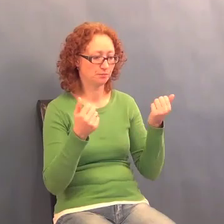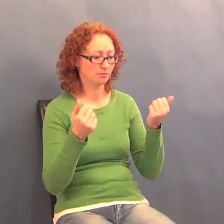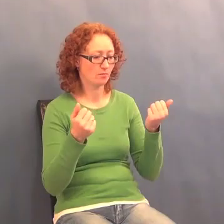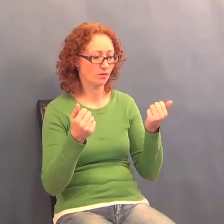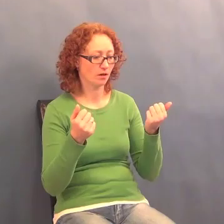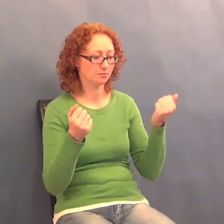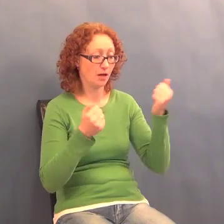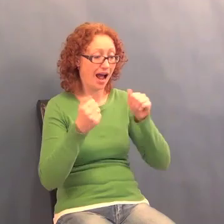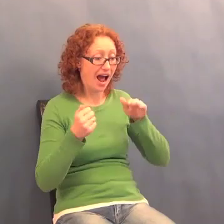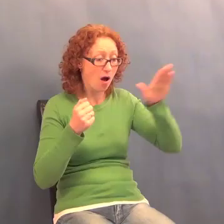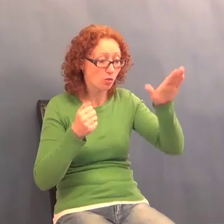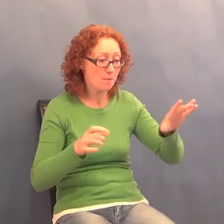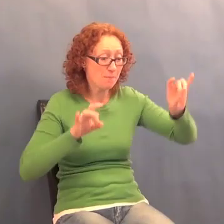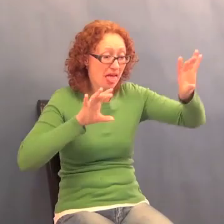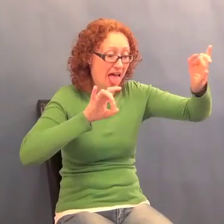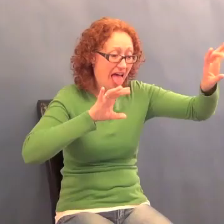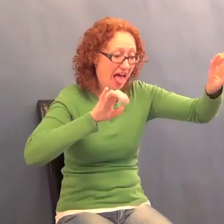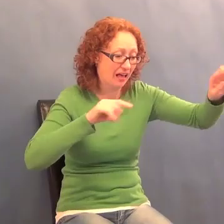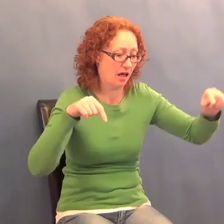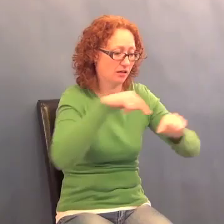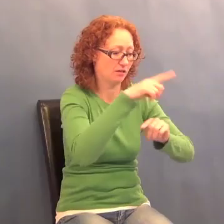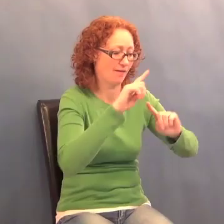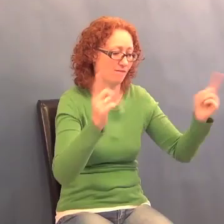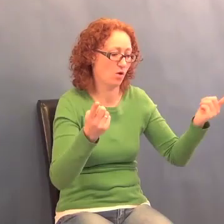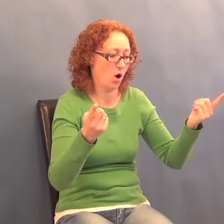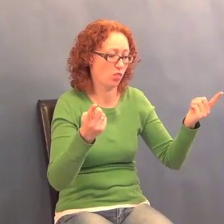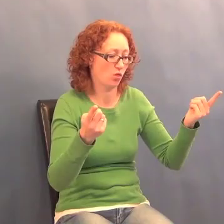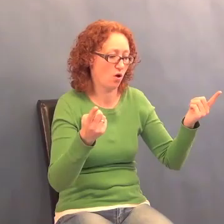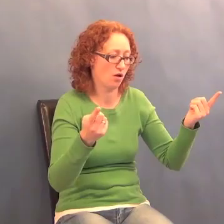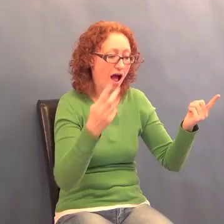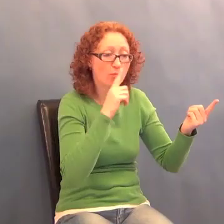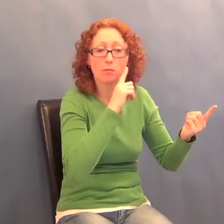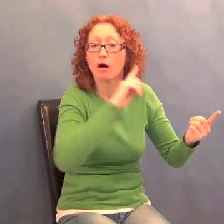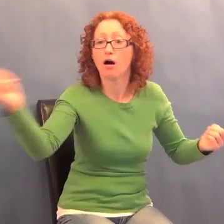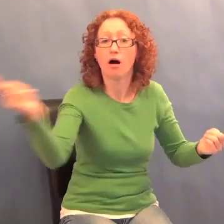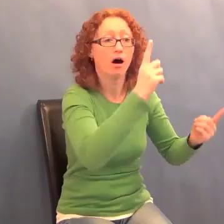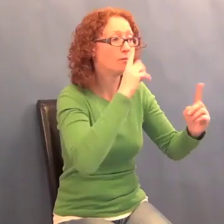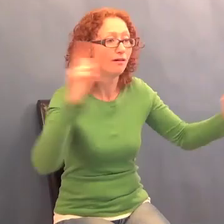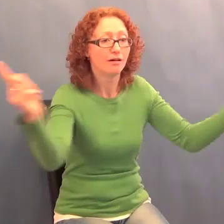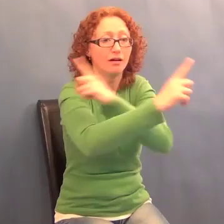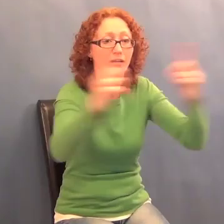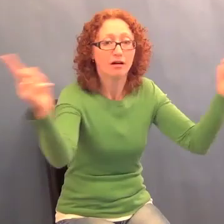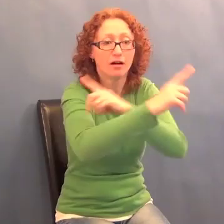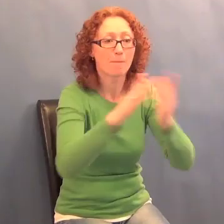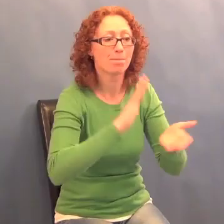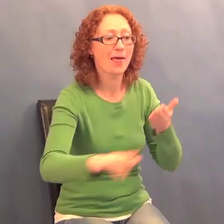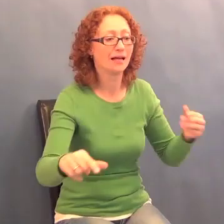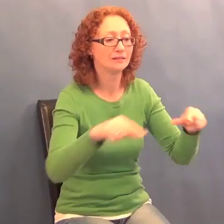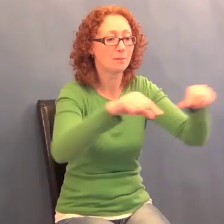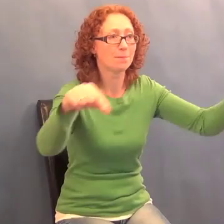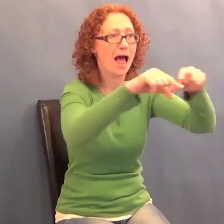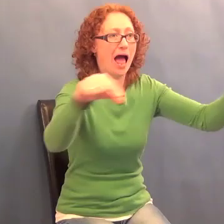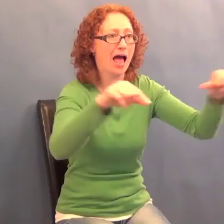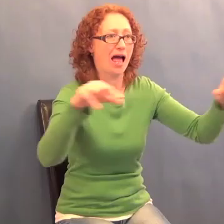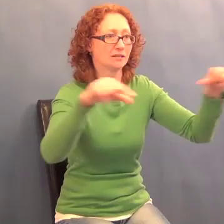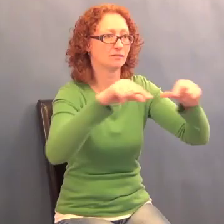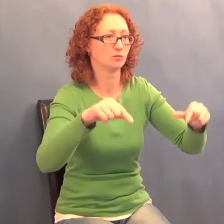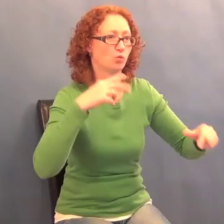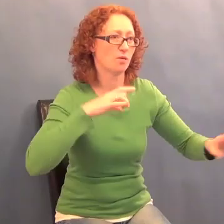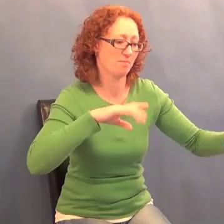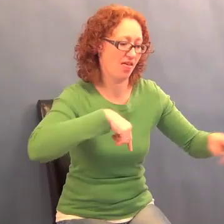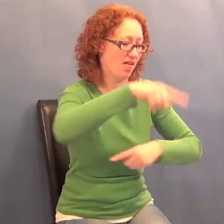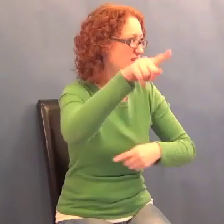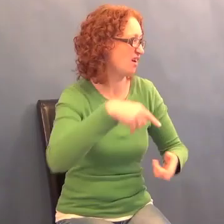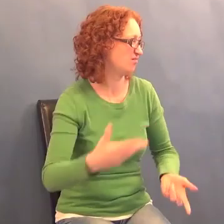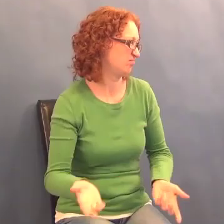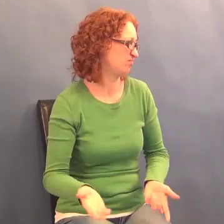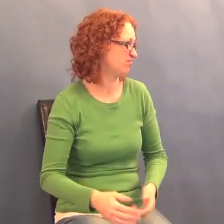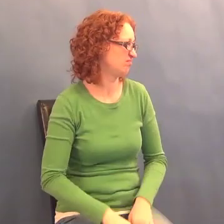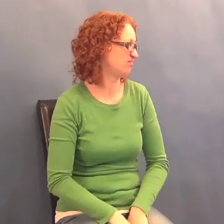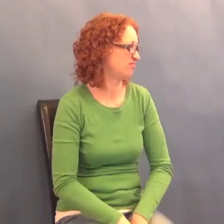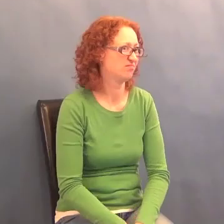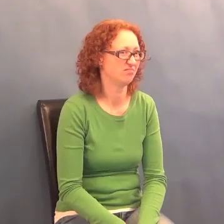Na przykład jak samochód jedzie to nie wolno wbiegać na ulicę z dala od przejścia dla pieszych, nie można tędy wbiec.